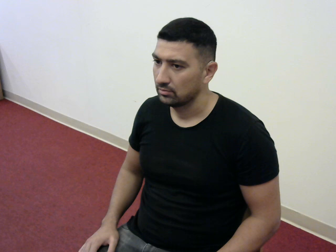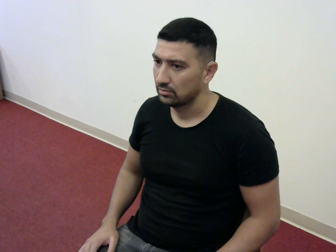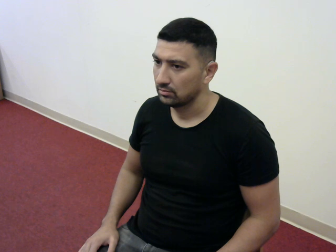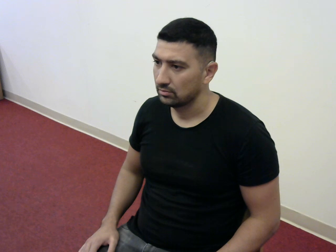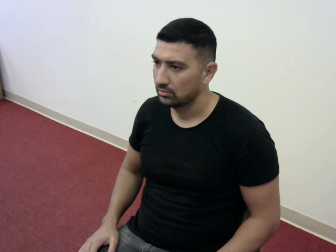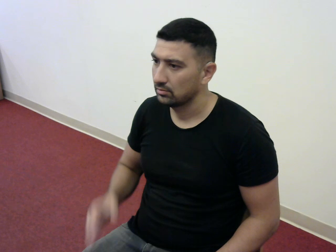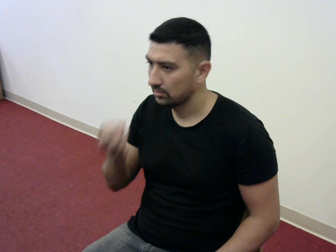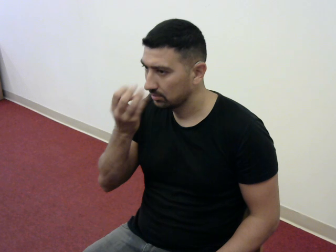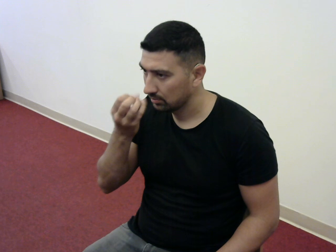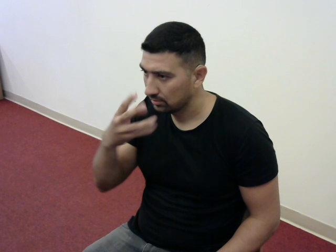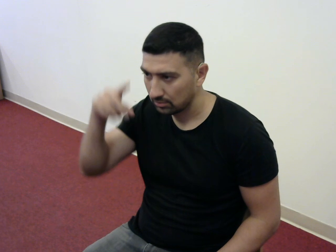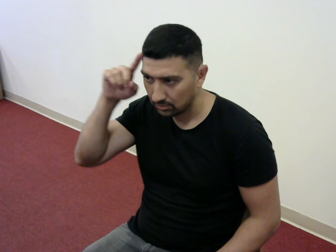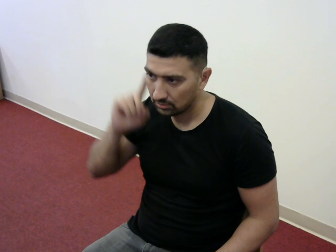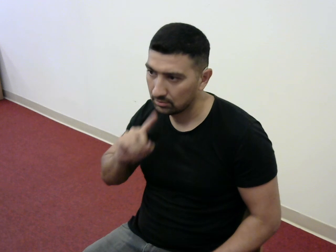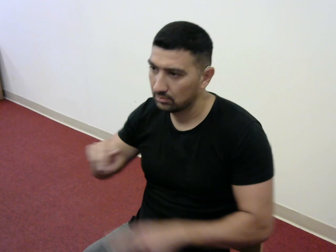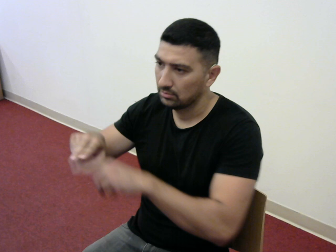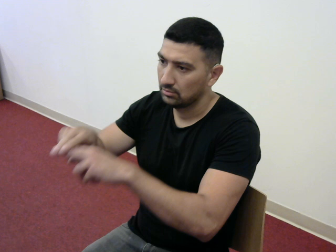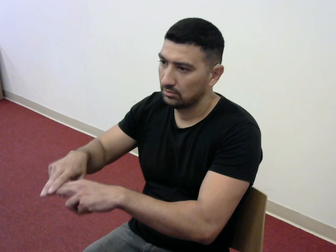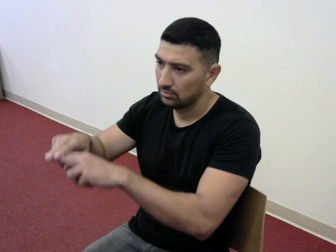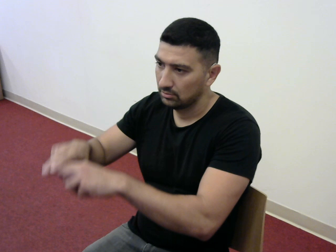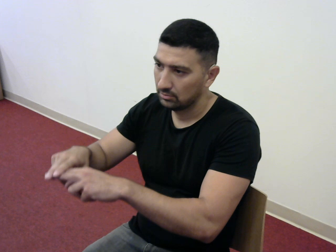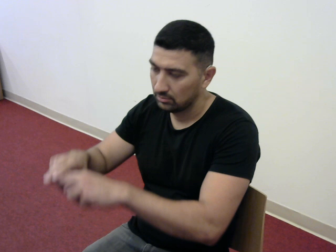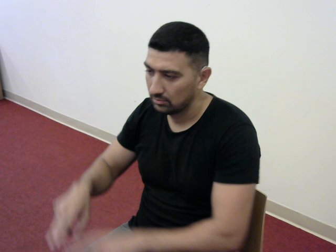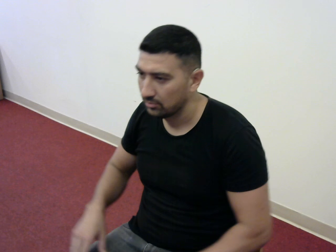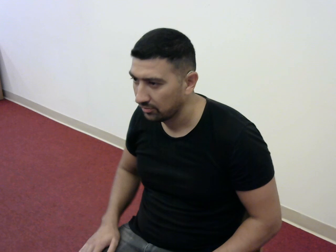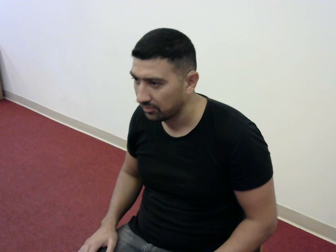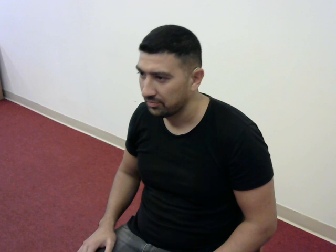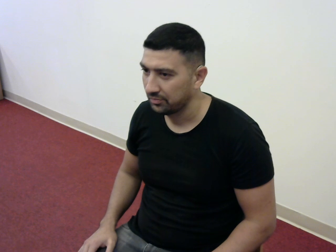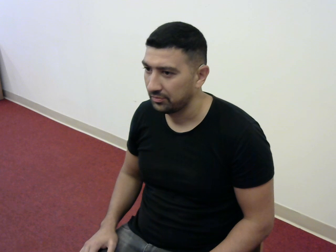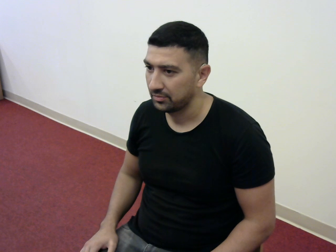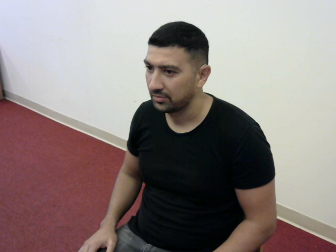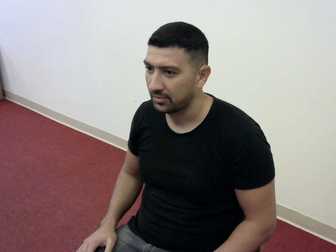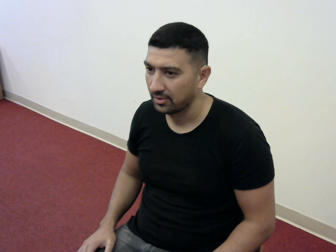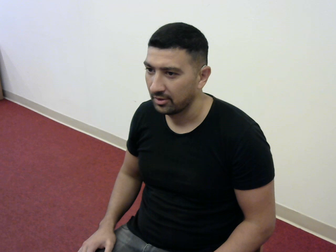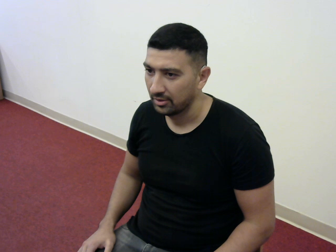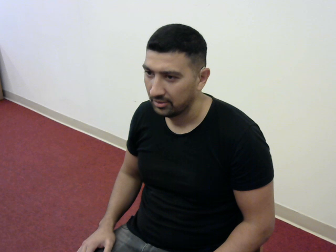Bakı Azərbaycanın paytaxtıdır